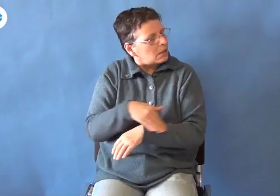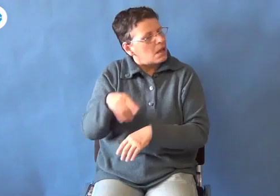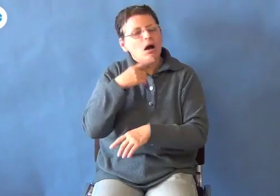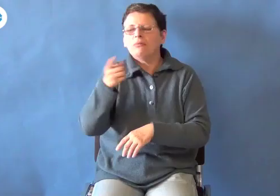Zagraniczne.